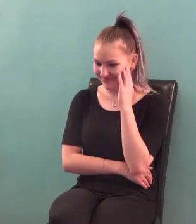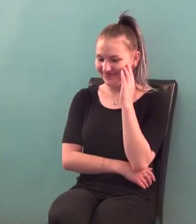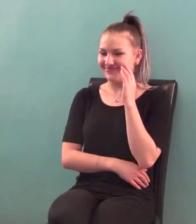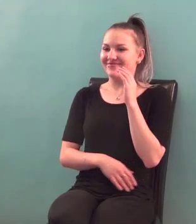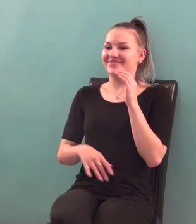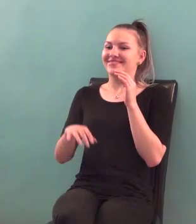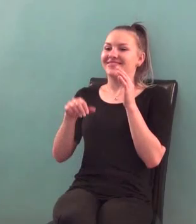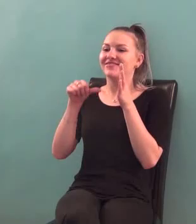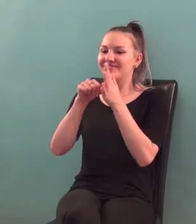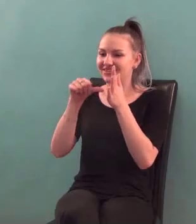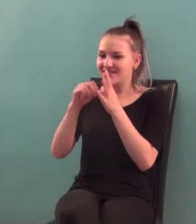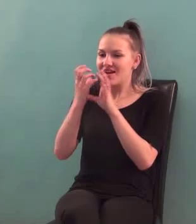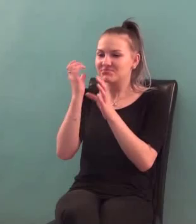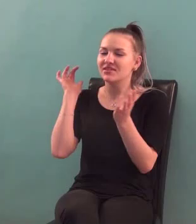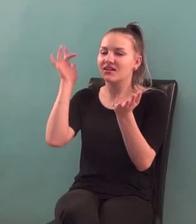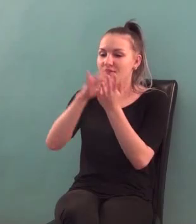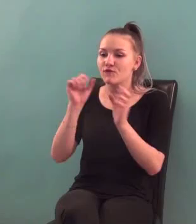Wycieczka jedzie autobusem do Włoch.